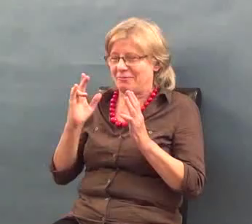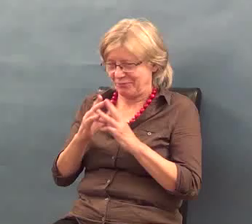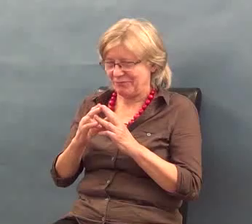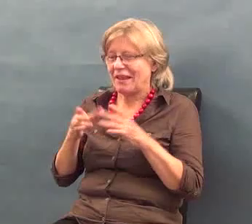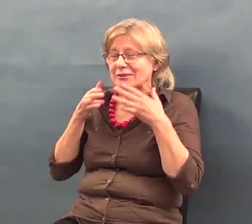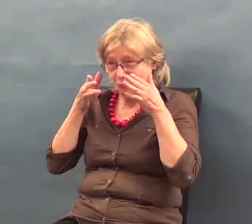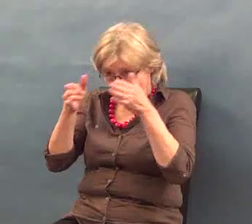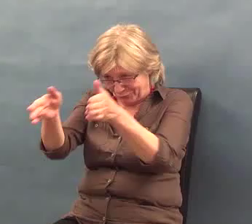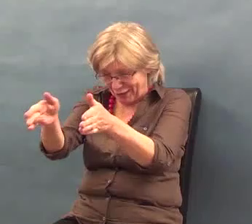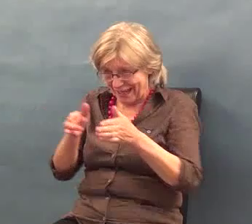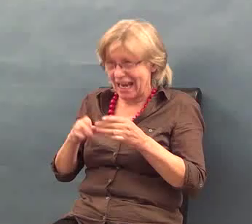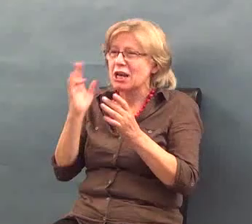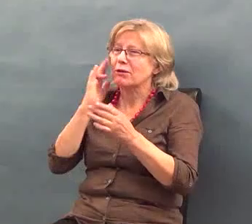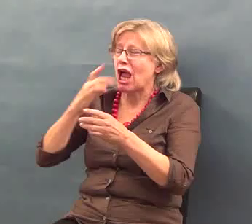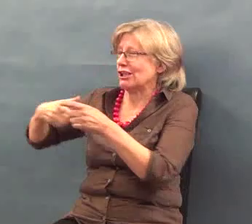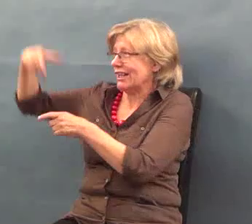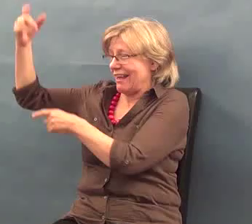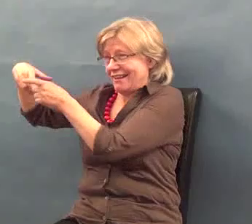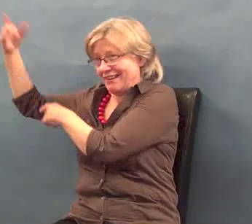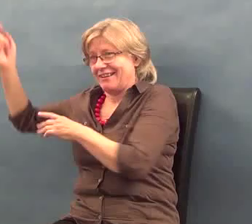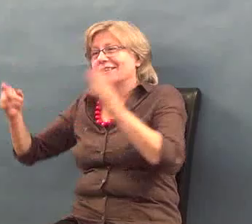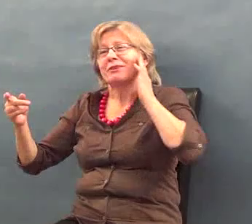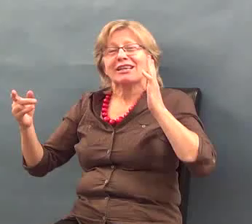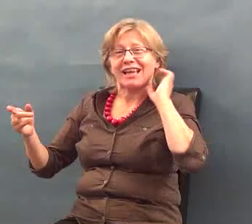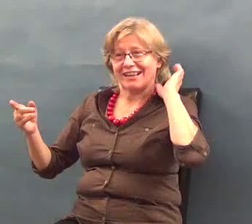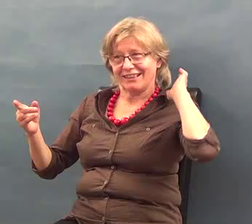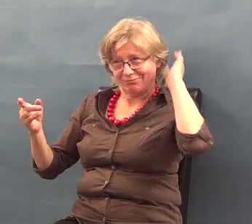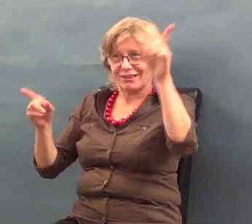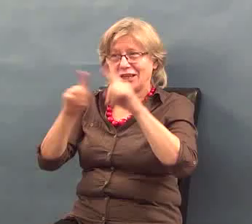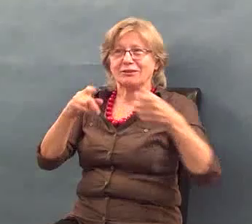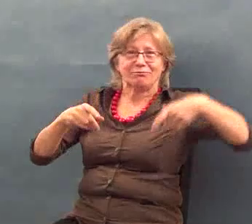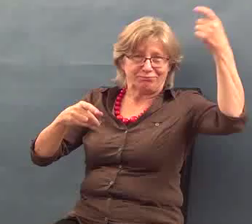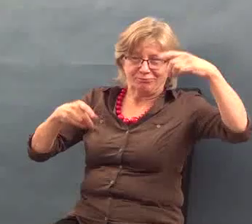Jest ulica i po obu stronach stoją wysokie bloki, mieszkania.